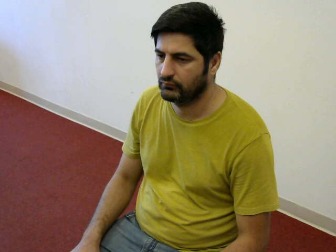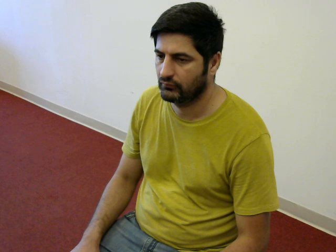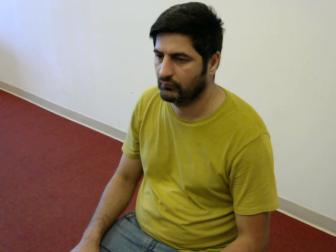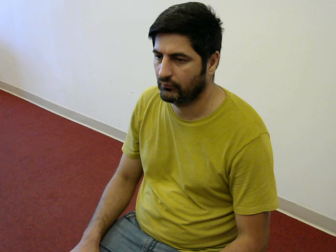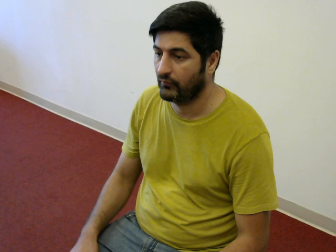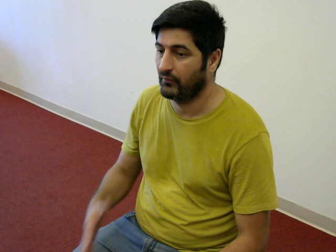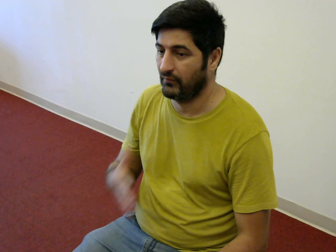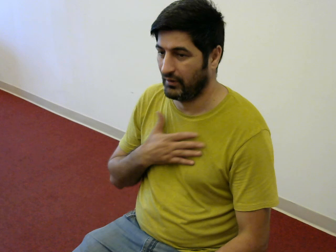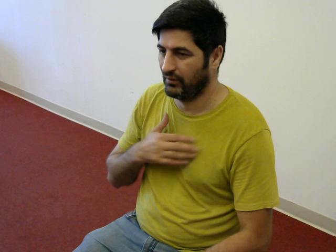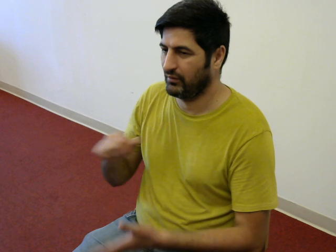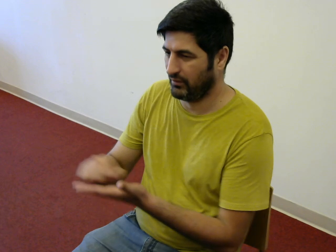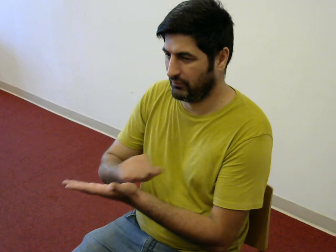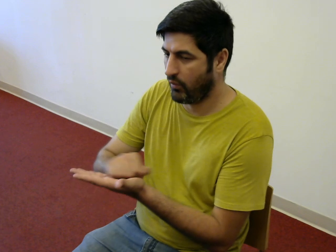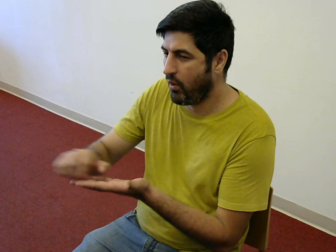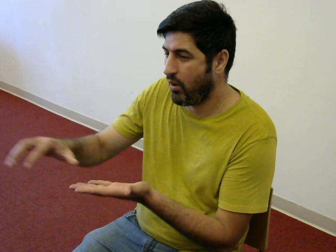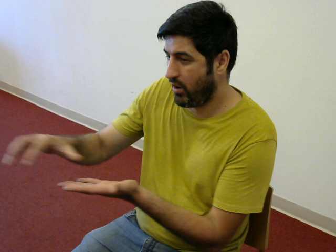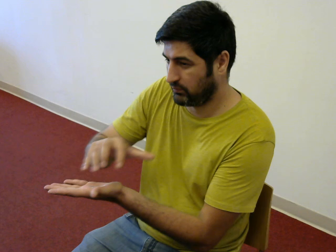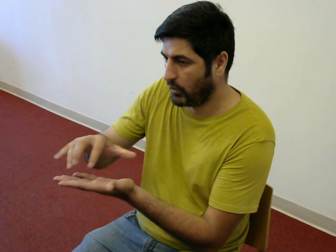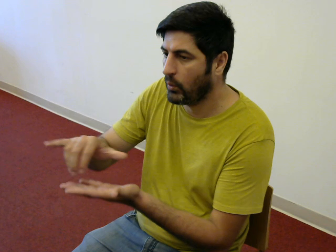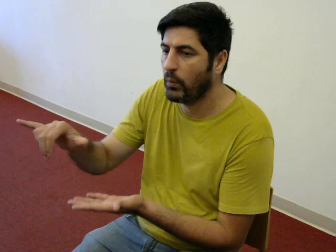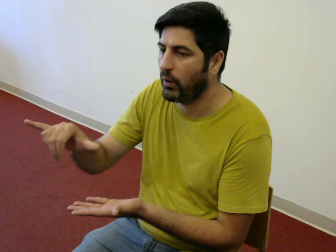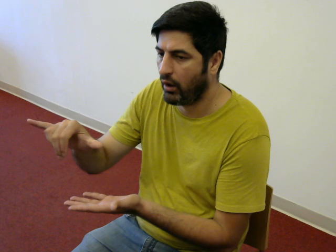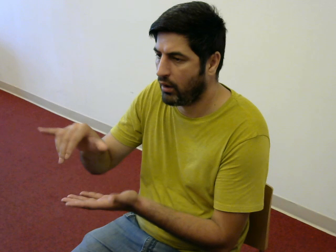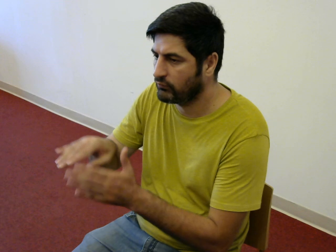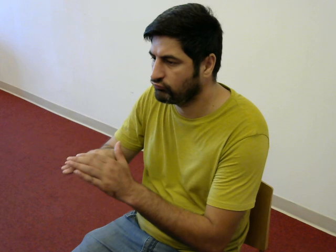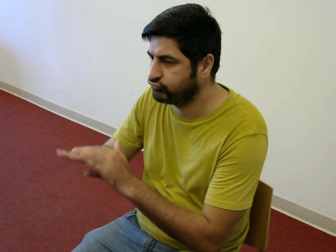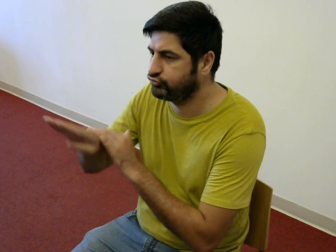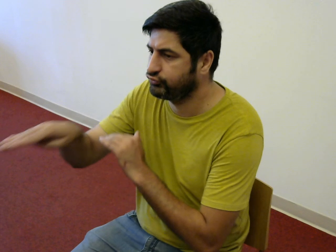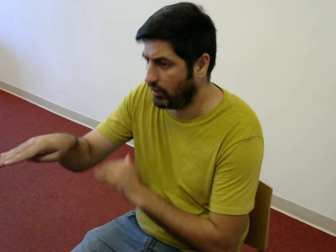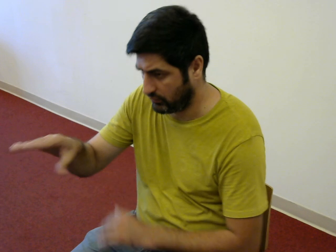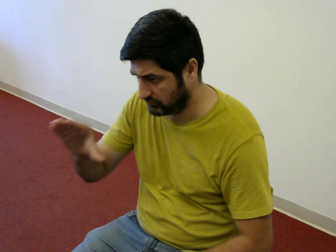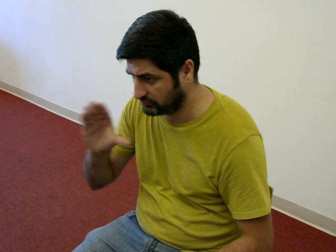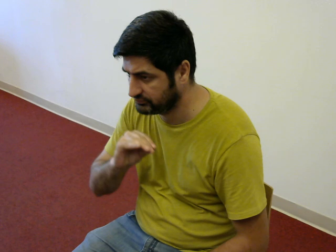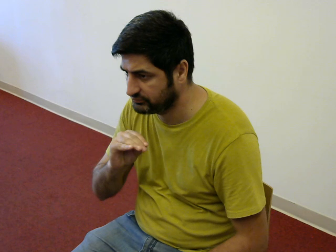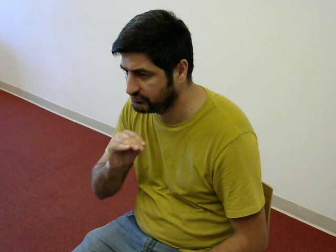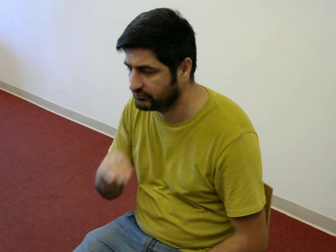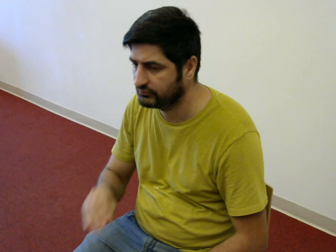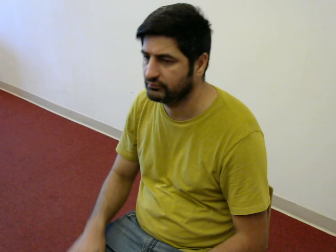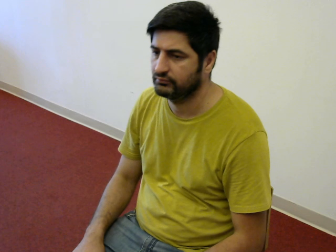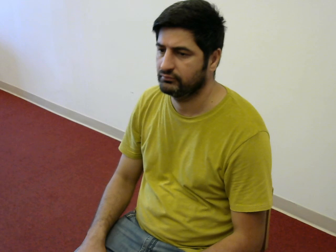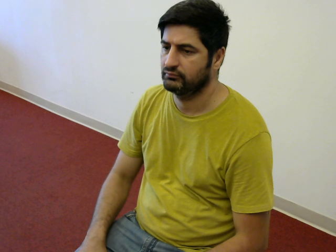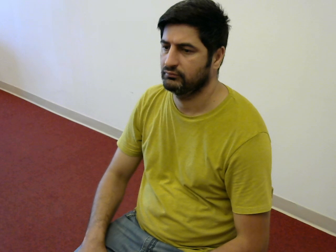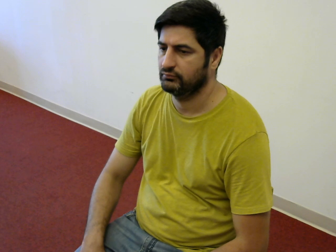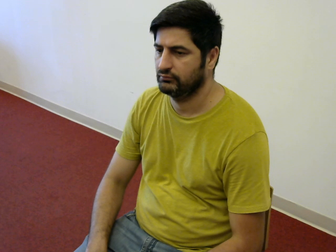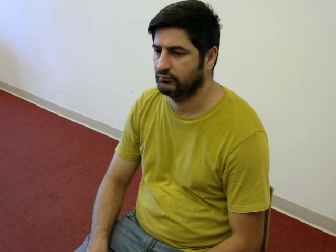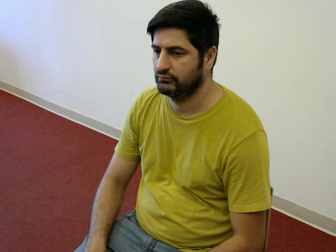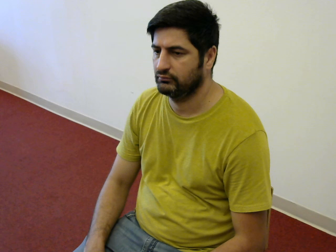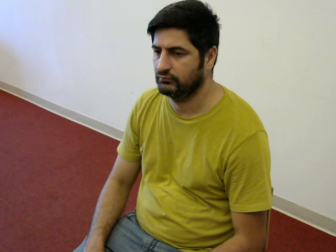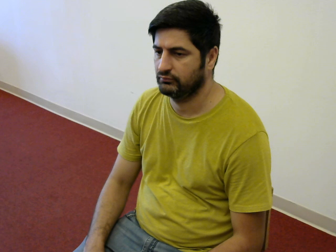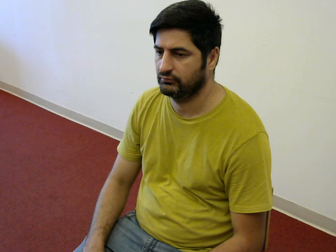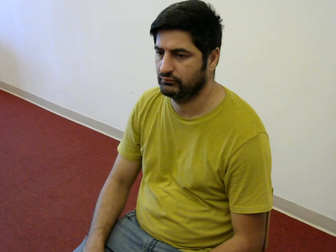Mən sənədlərin surətini harada çıxara bilərəm?